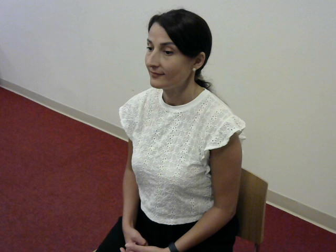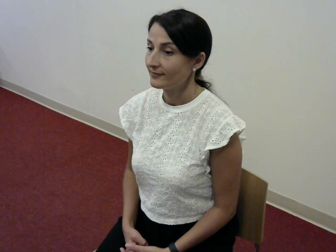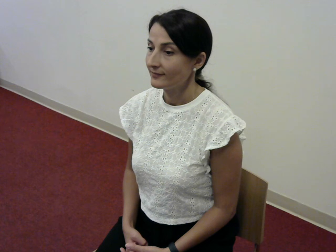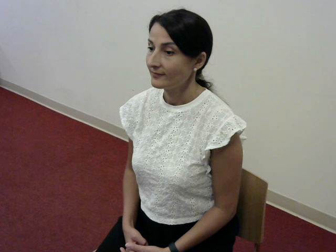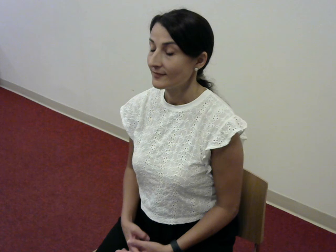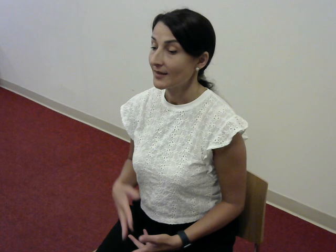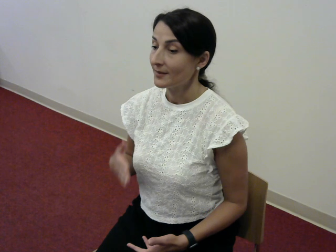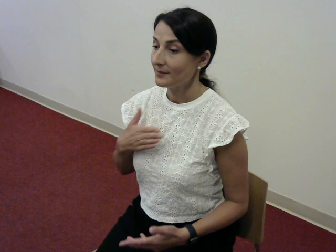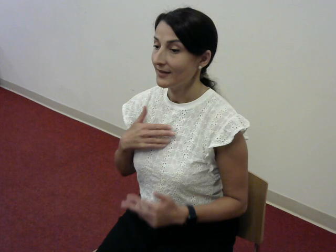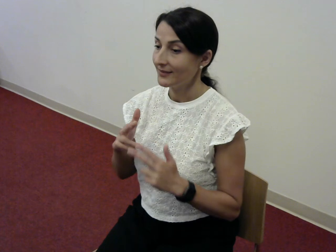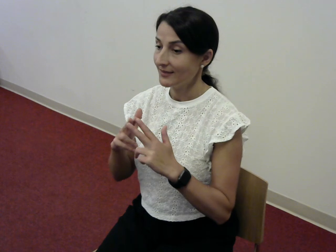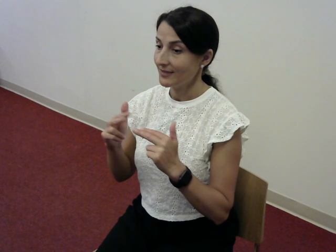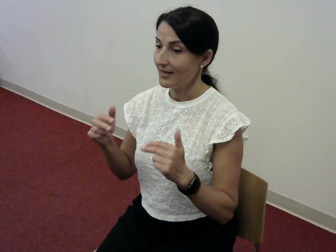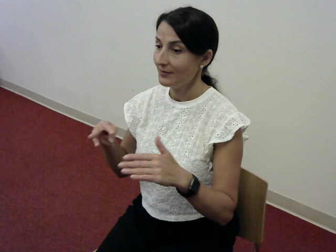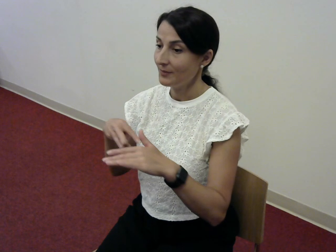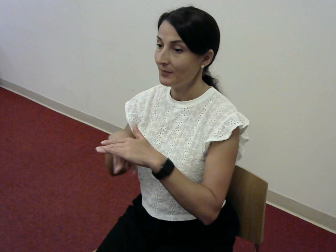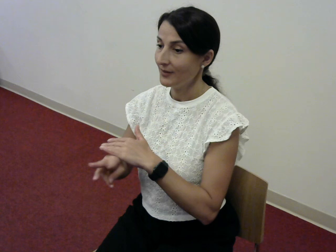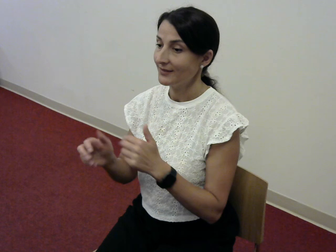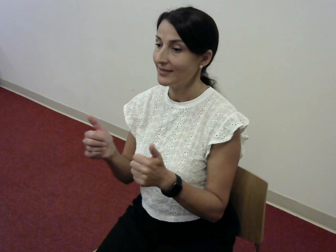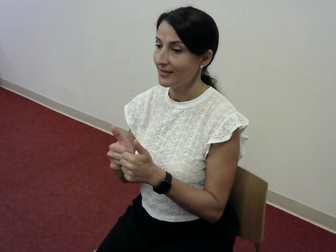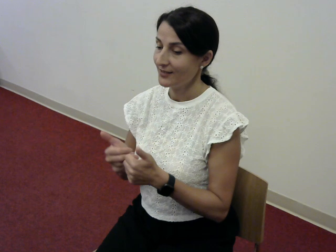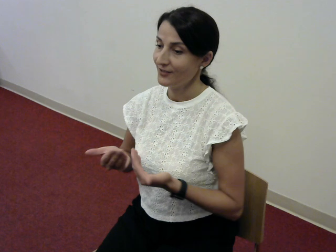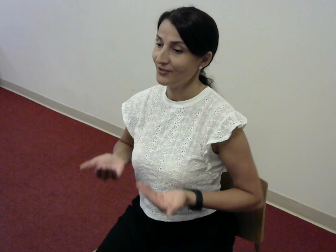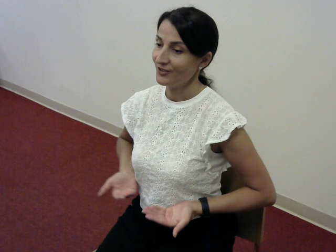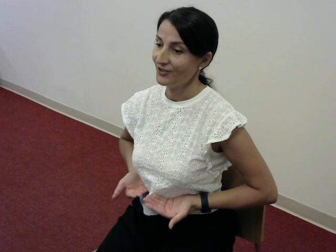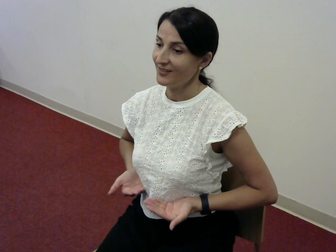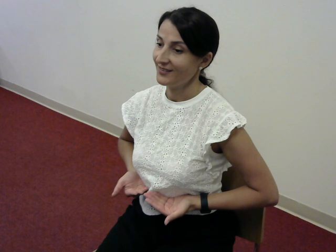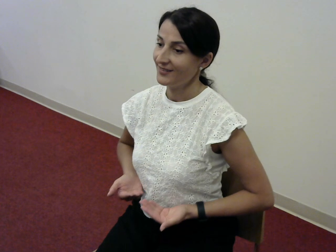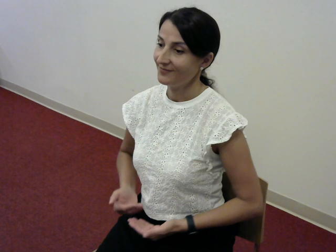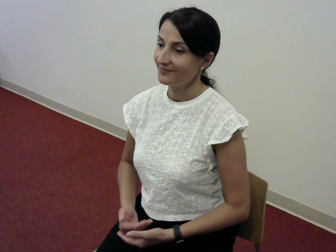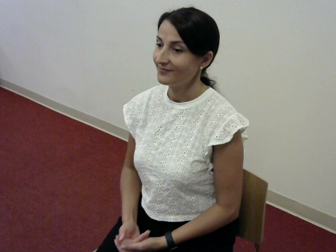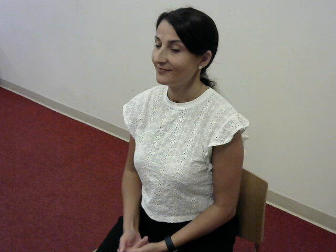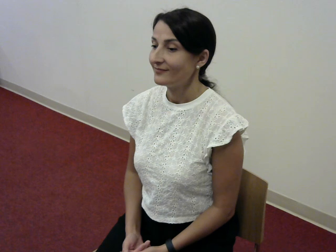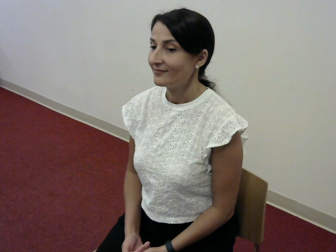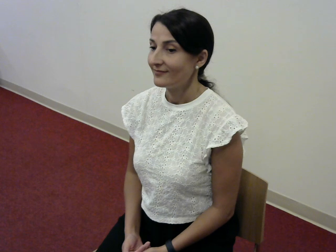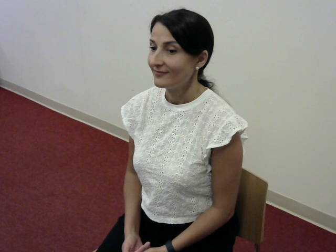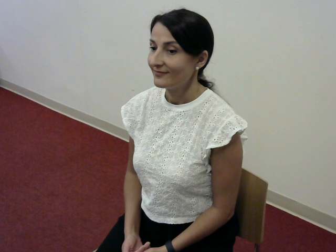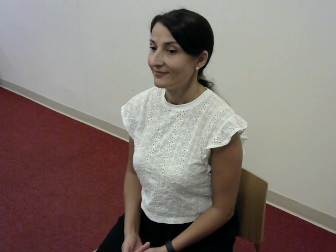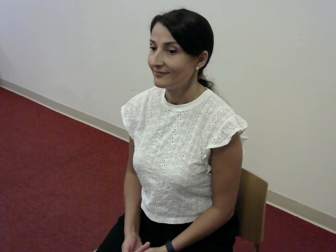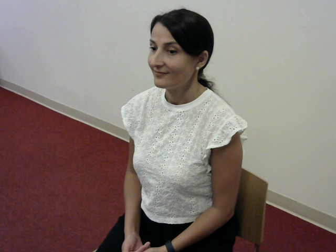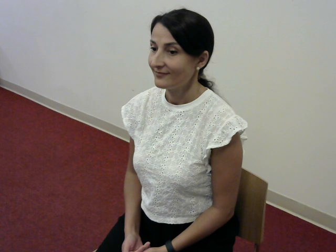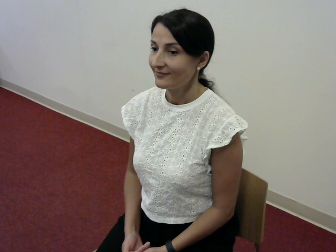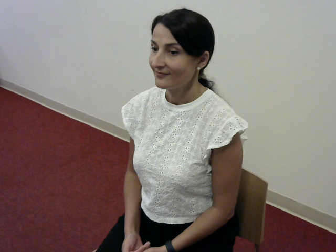Mən Nərimanov metrosunun yanında yaşayıram